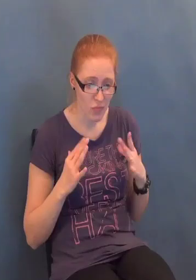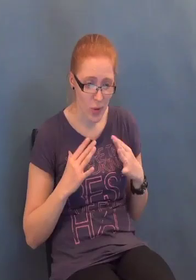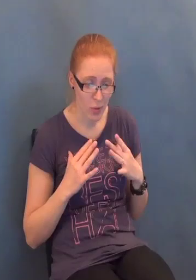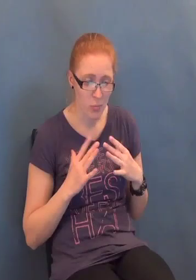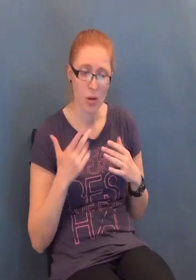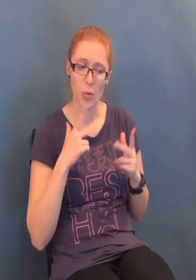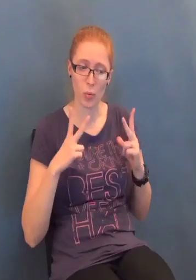Mam wolne?